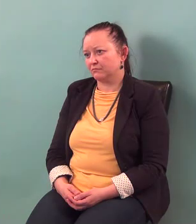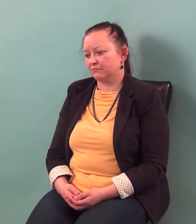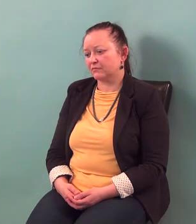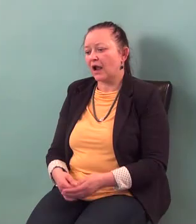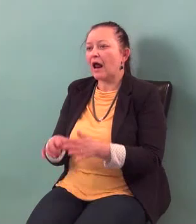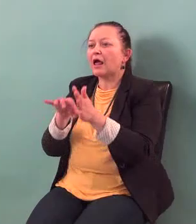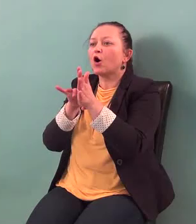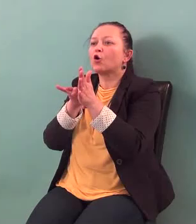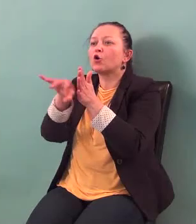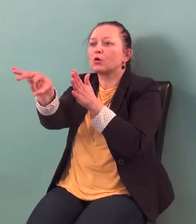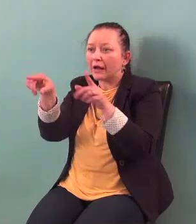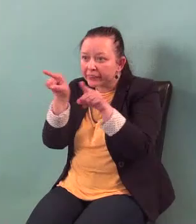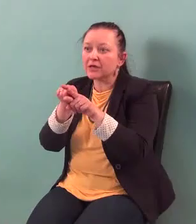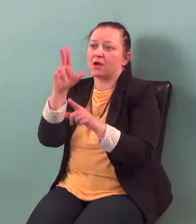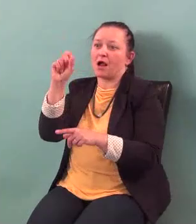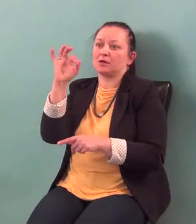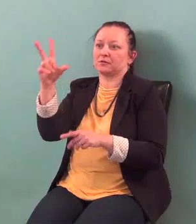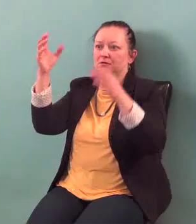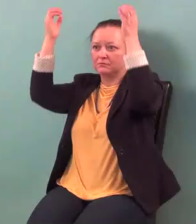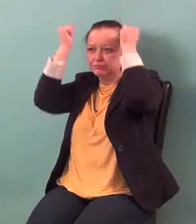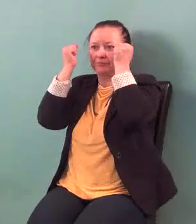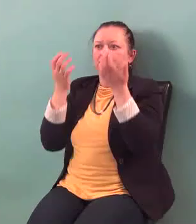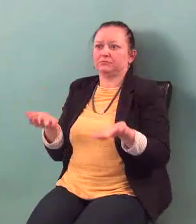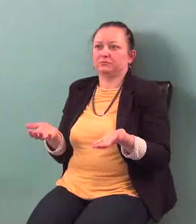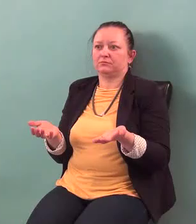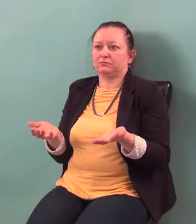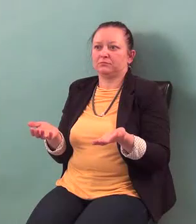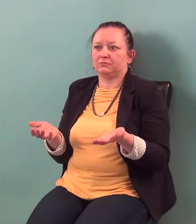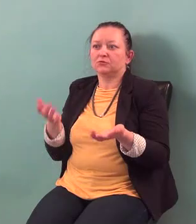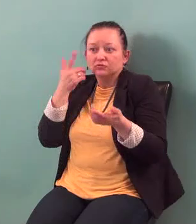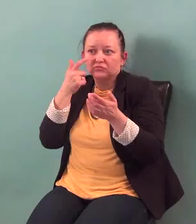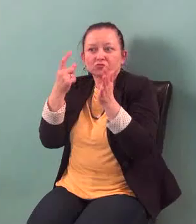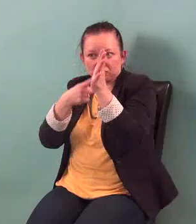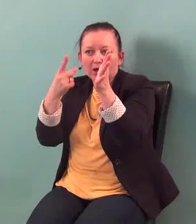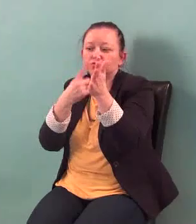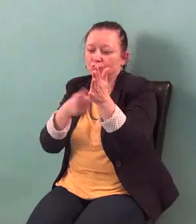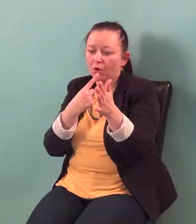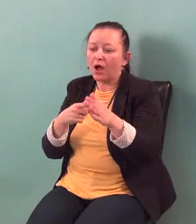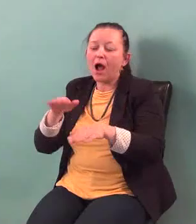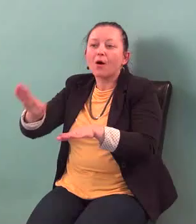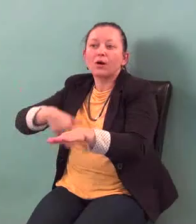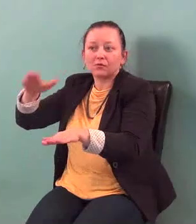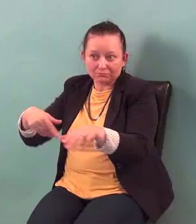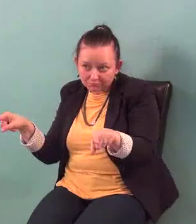Trzeba zakładać kask jak się jeździ na rolkach, często to widzę, tak samo na hulajnodze.